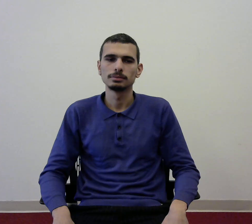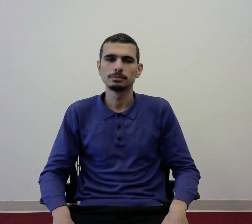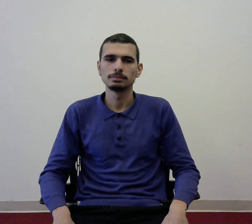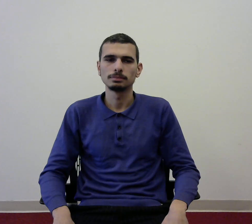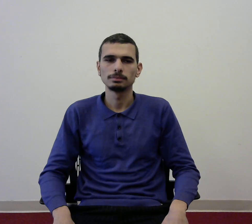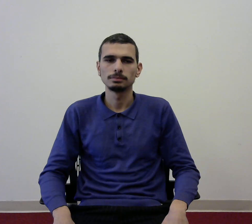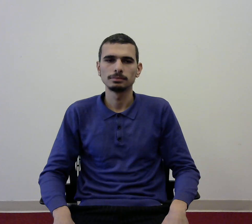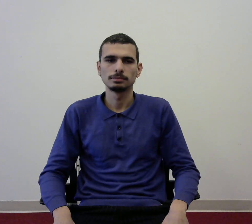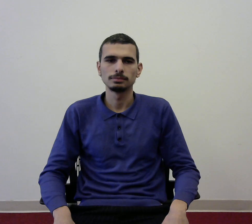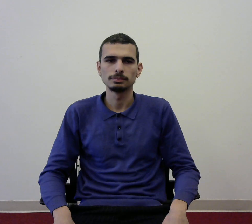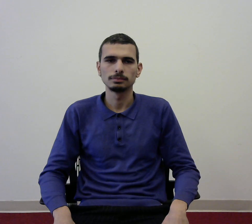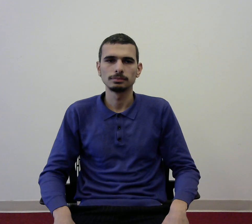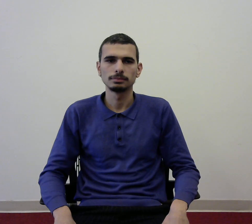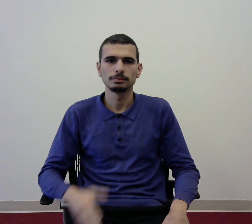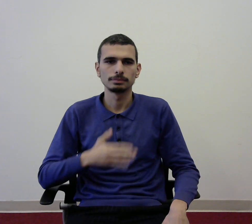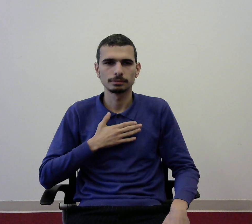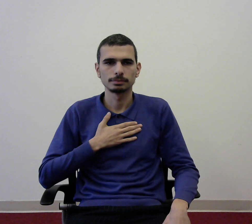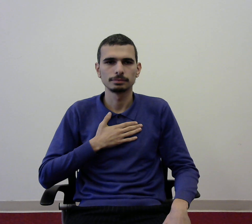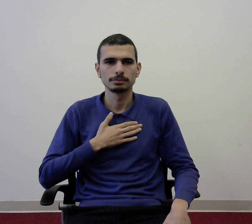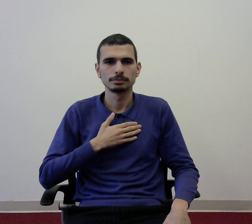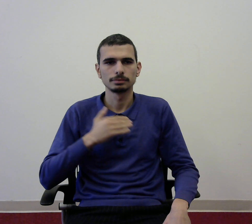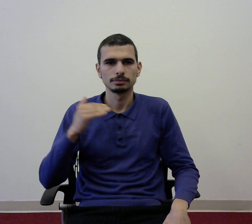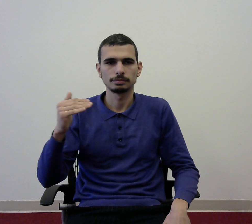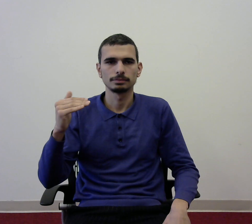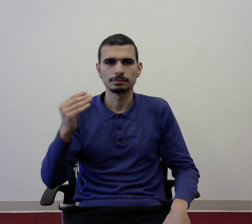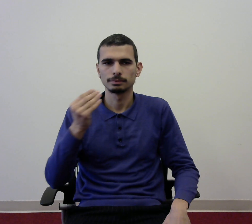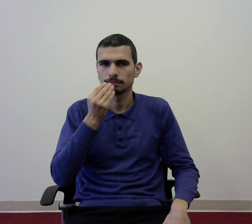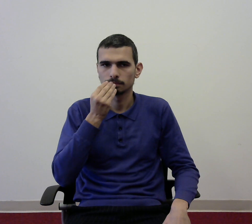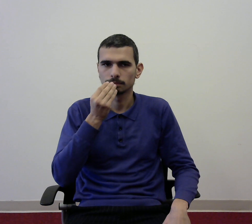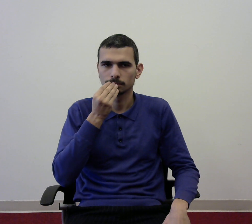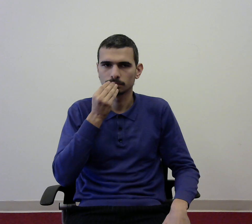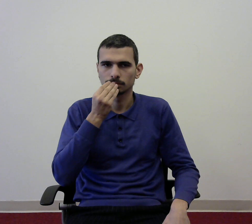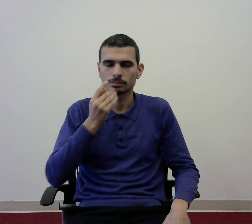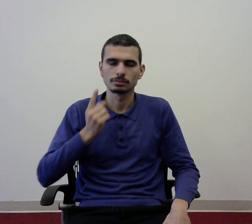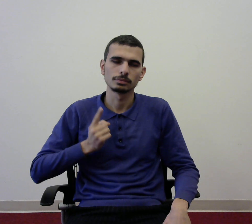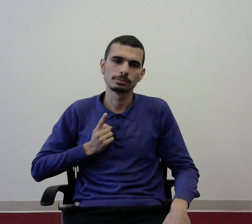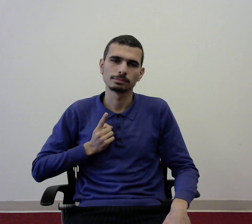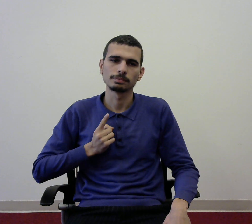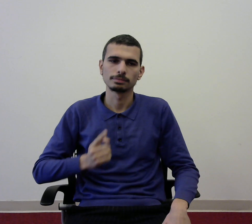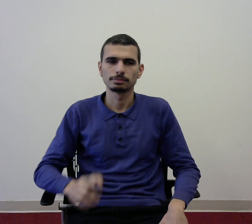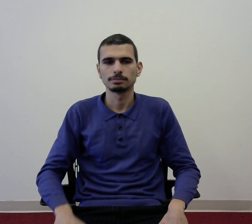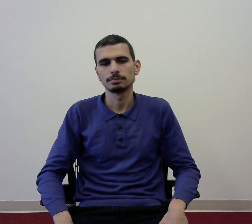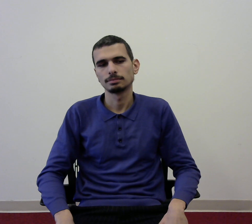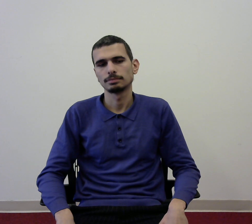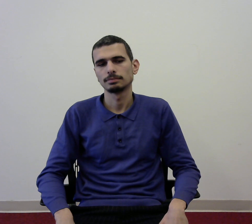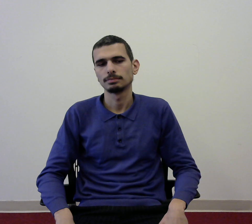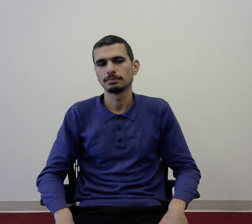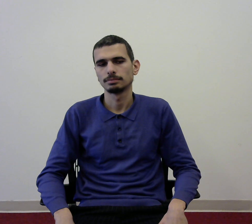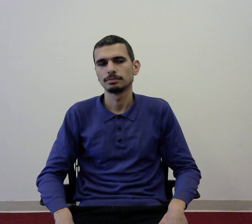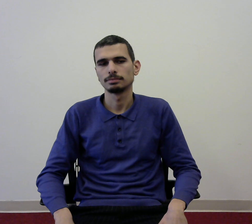Mən sizi naharda gözləyəcəm